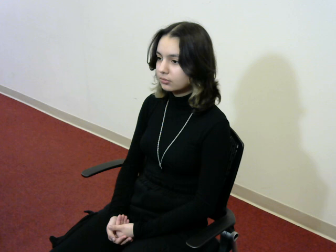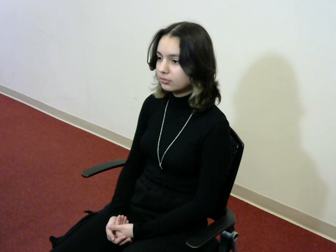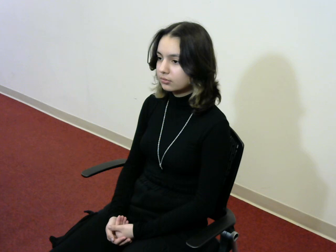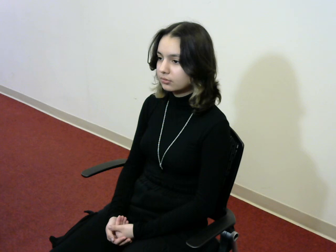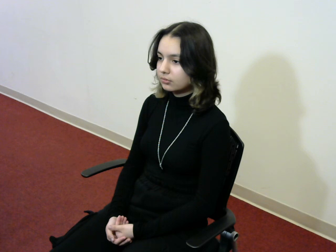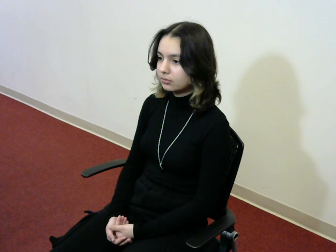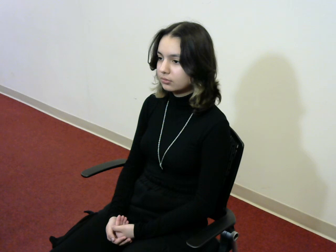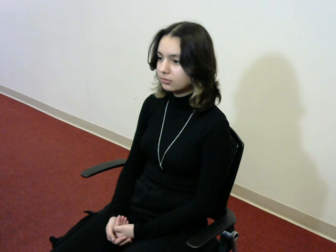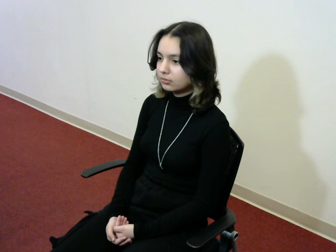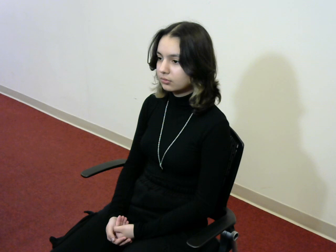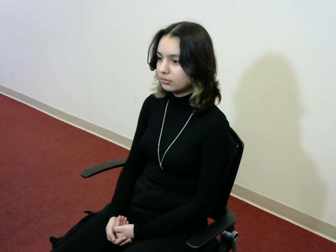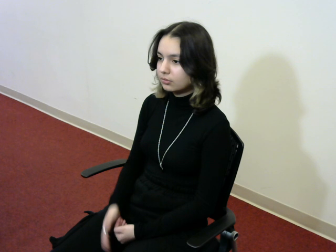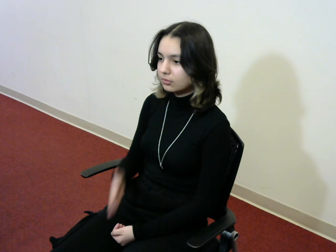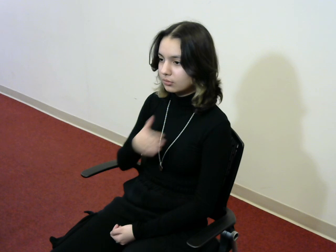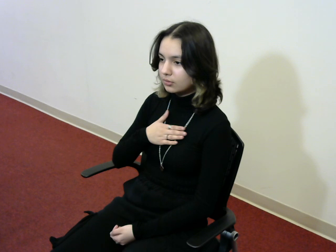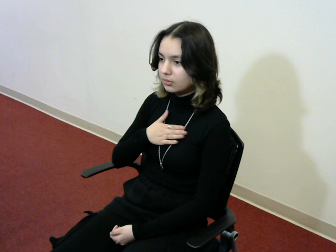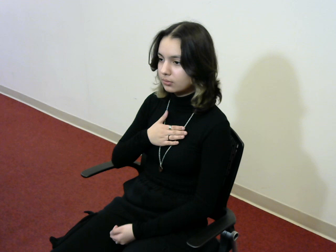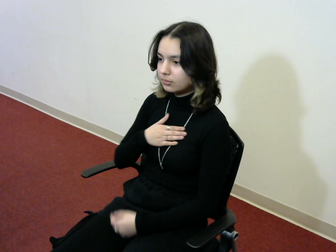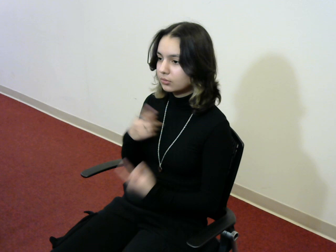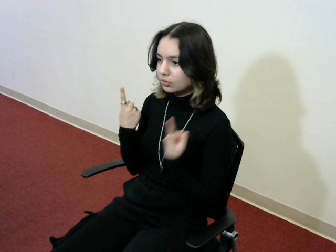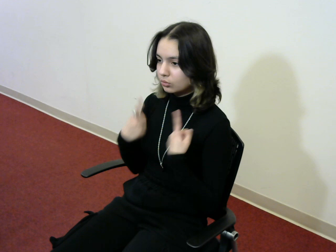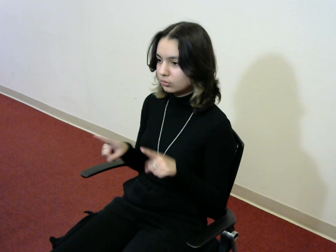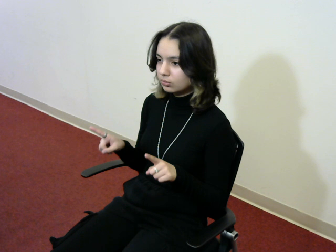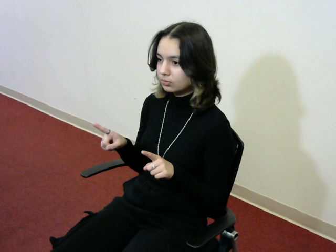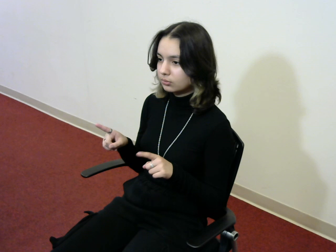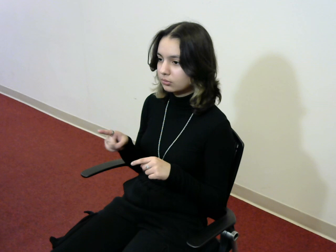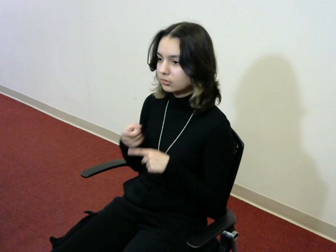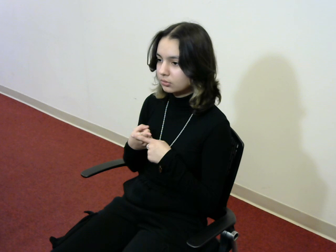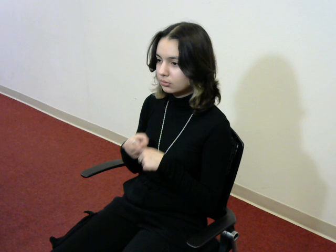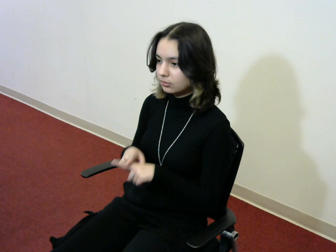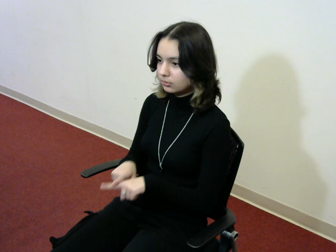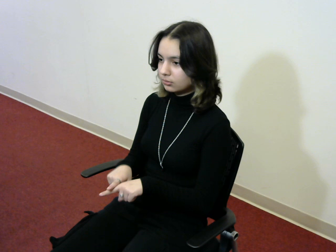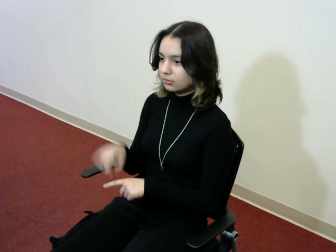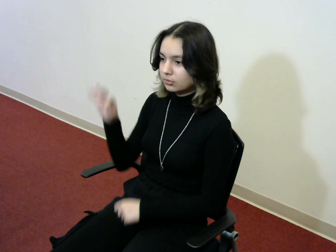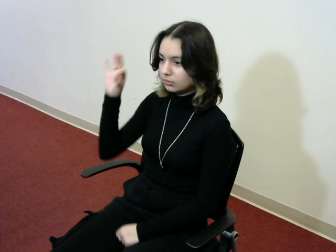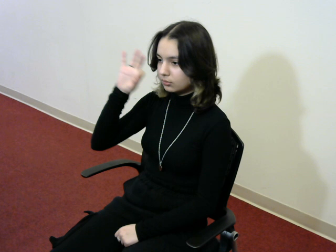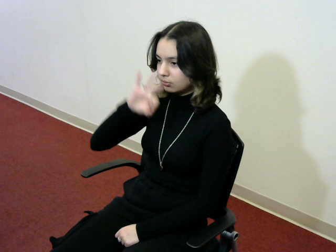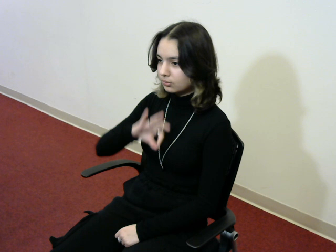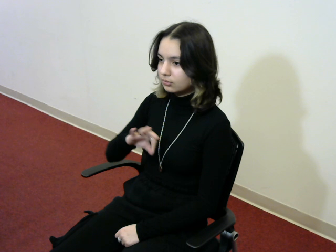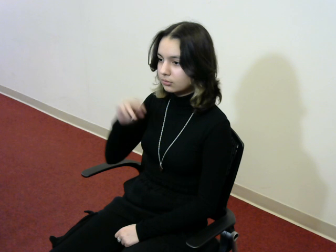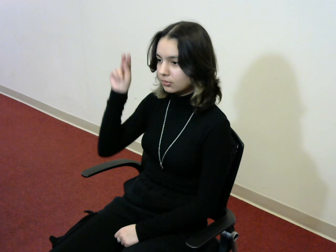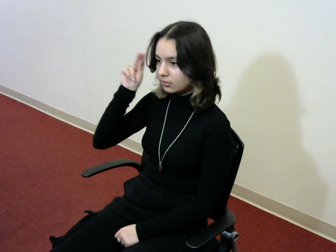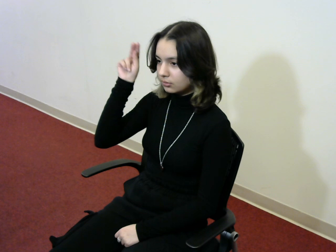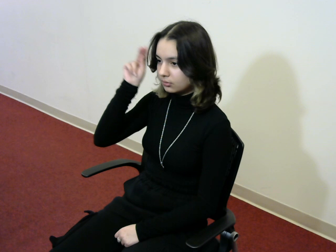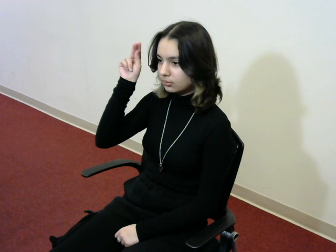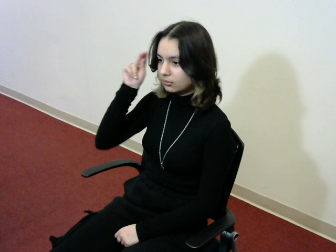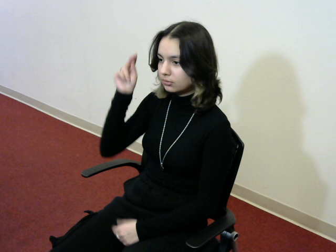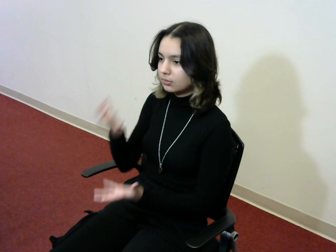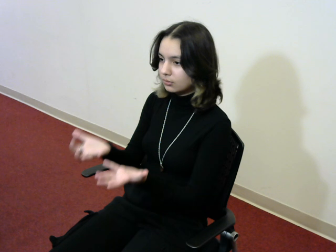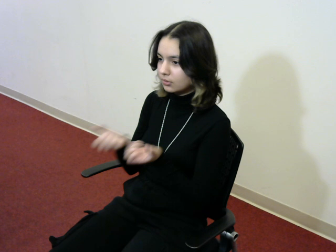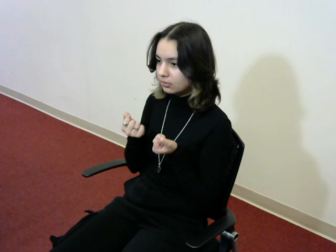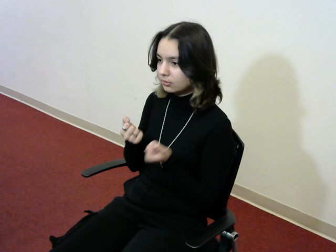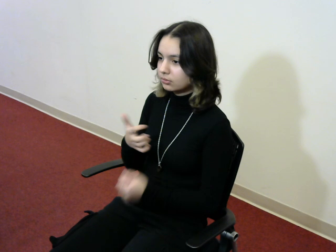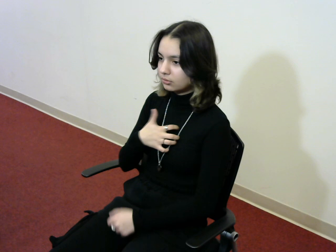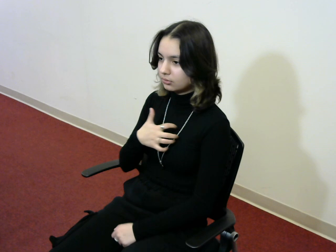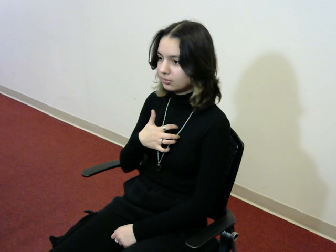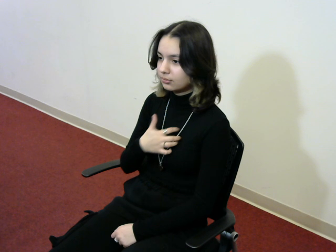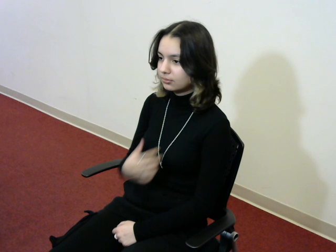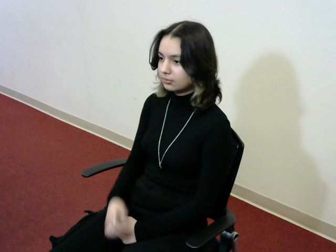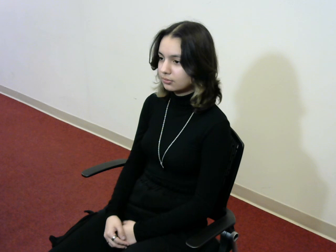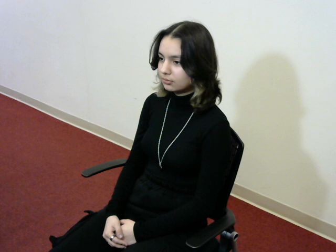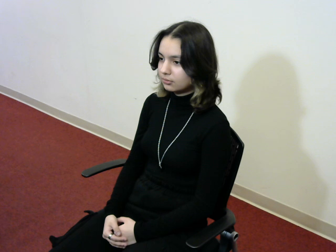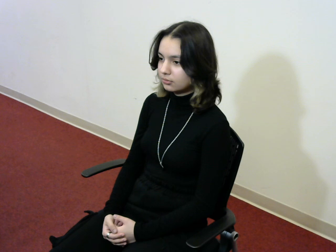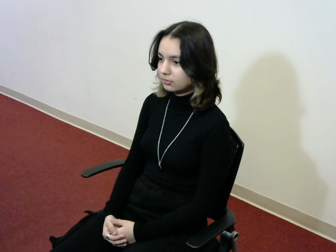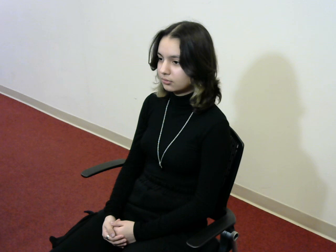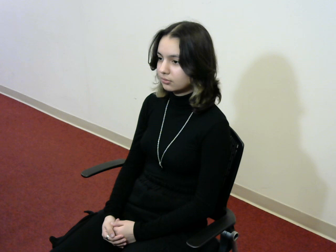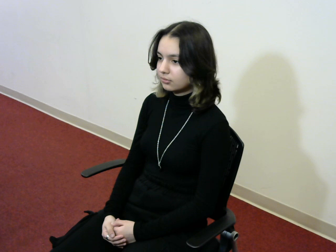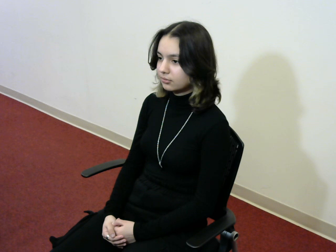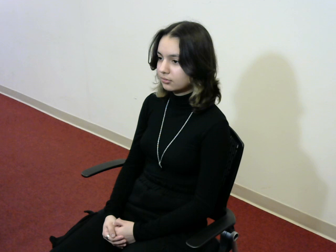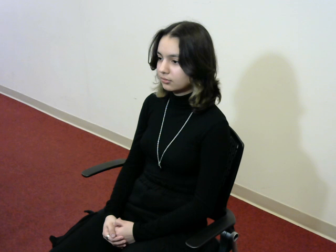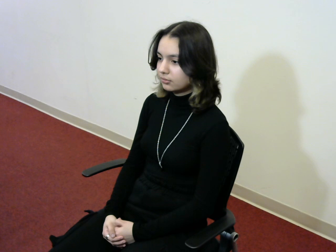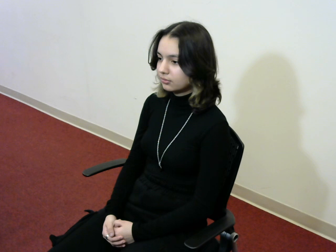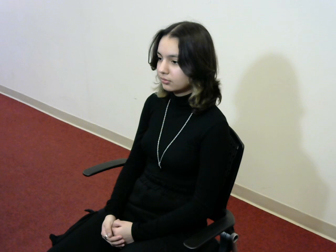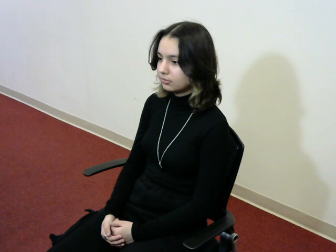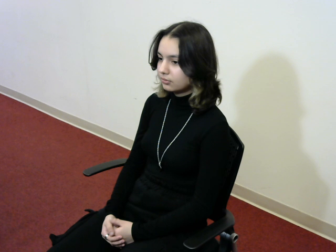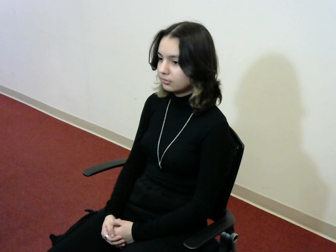Mən fərqli ixtisas üzrə təhsil almaq istəyirəm